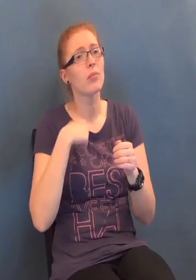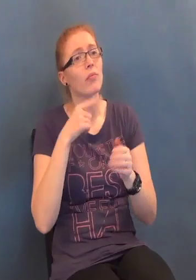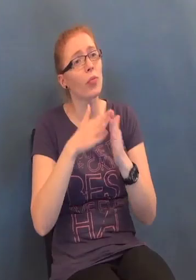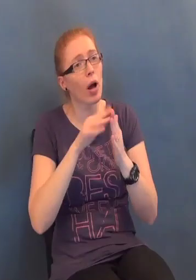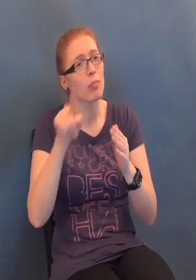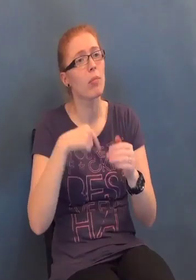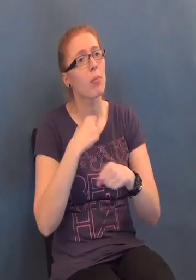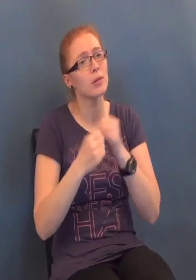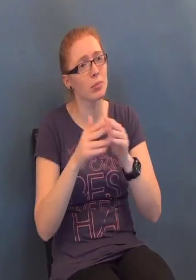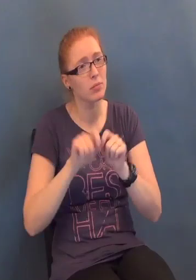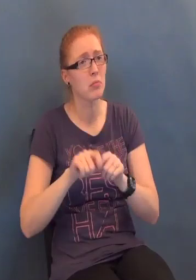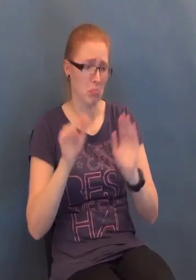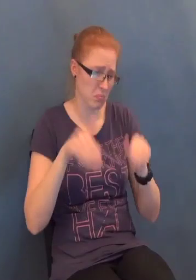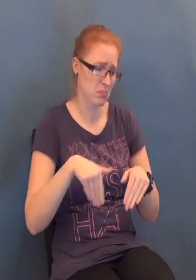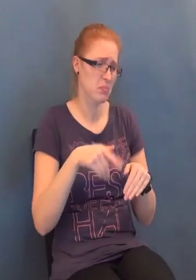I w domu sprawdzam pracę.